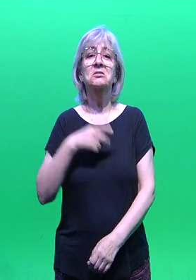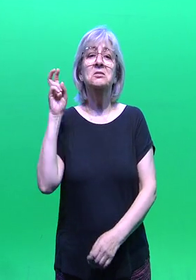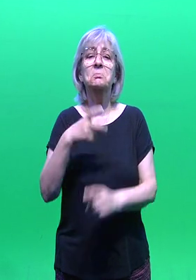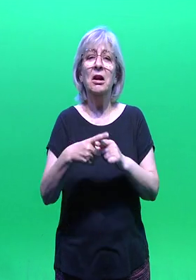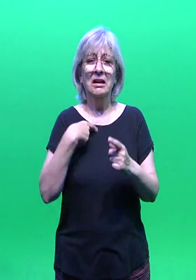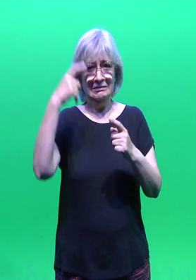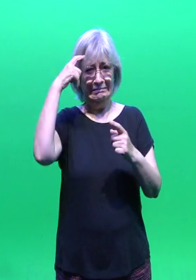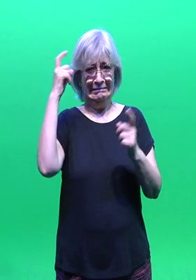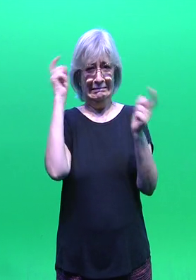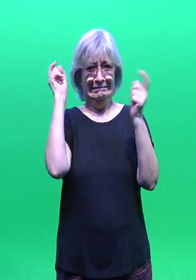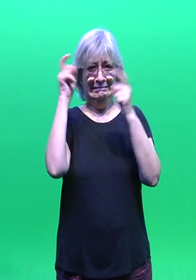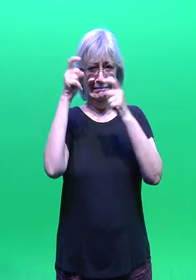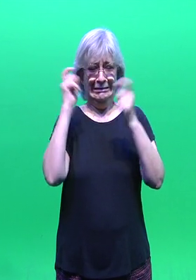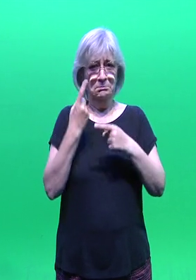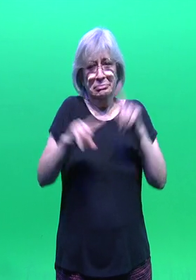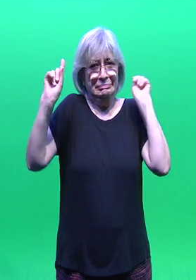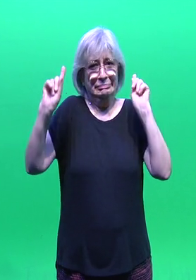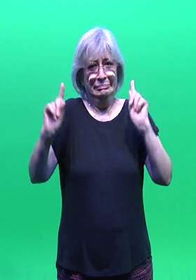Vinc perquè tinc una migranya molt diferent!